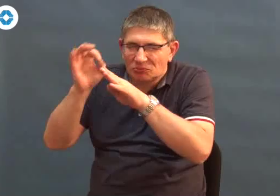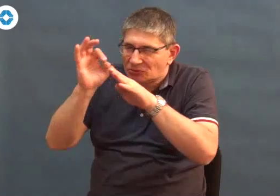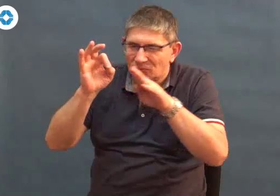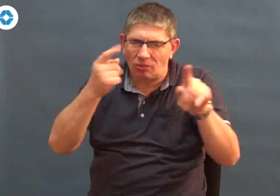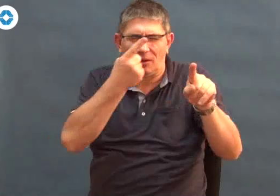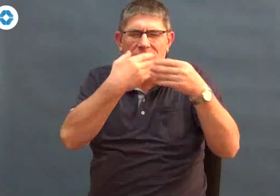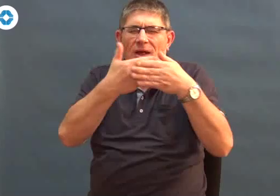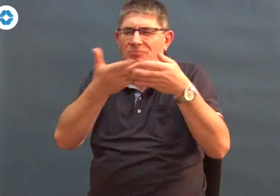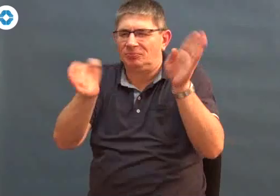Jedne drzwi są zamknięte.